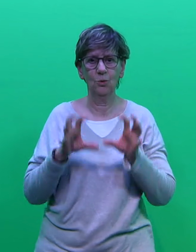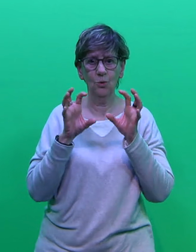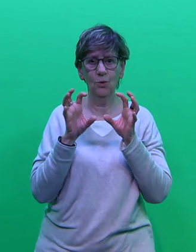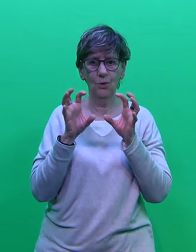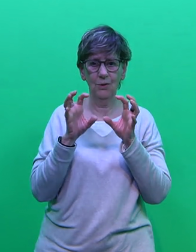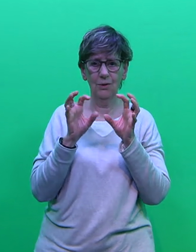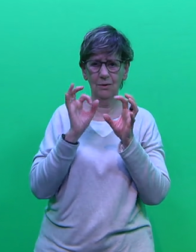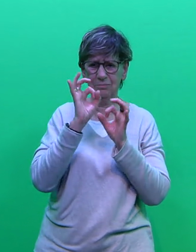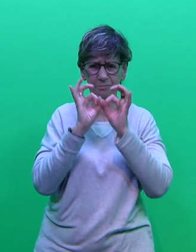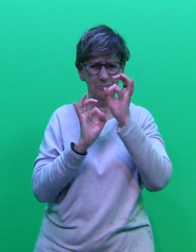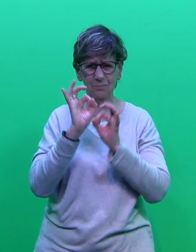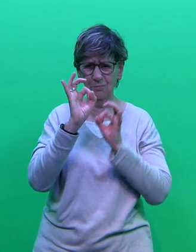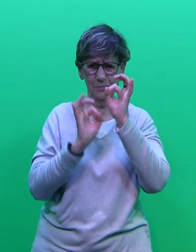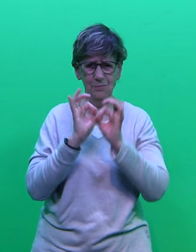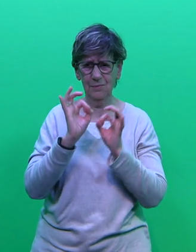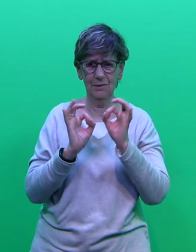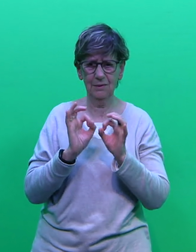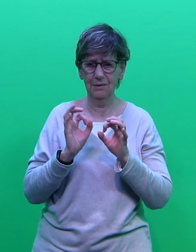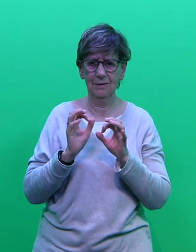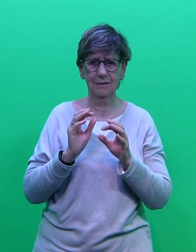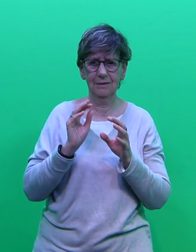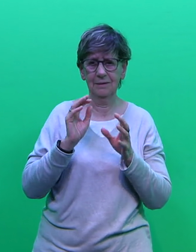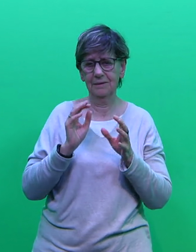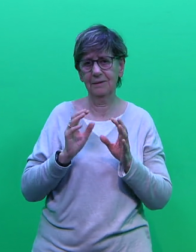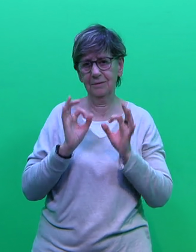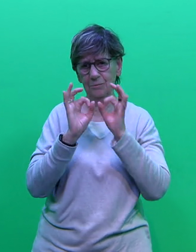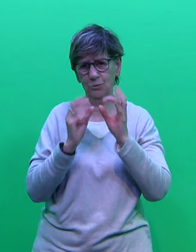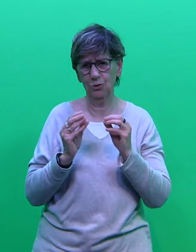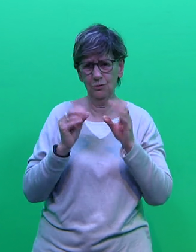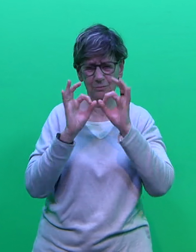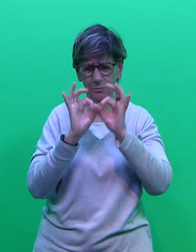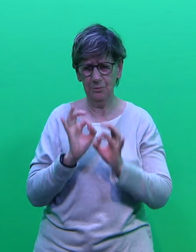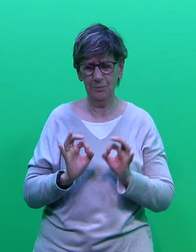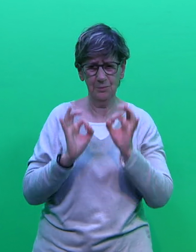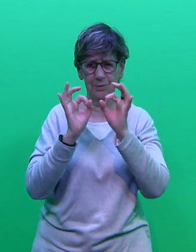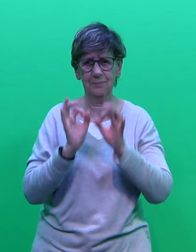Té taques al cul, per tot el cul, moltes taques.